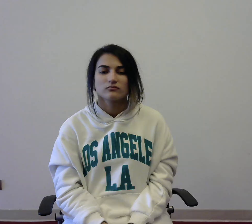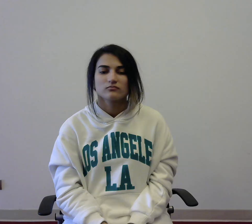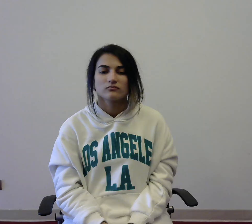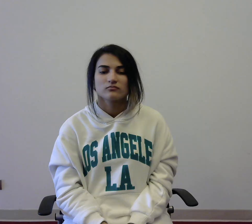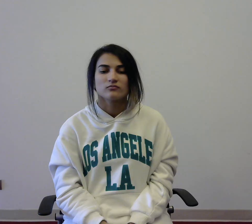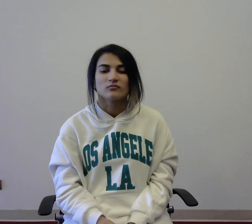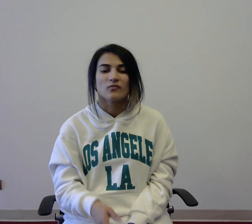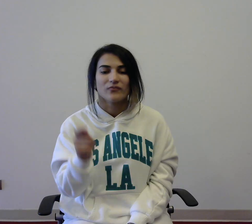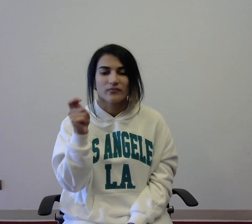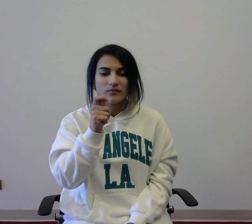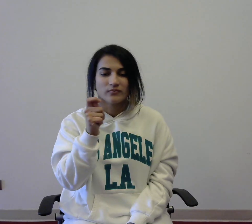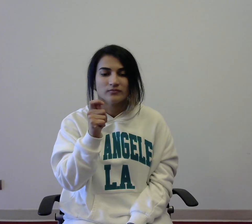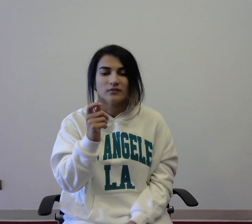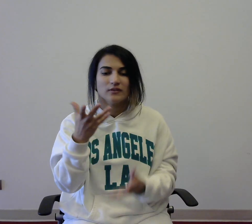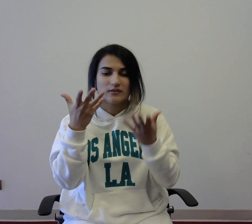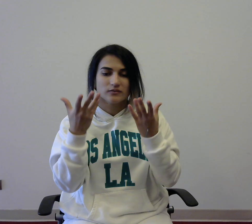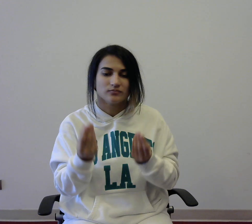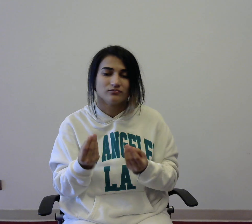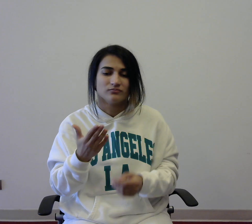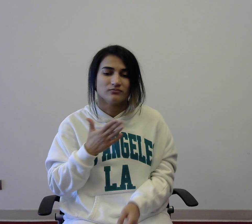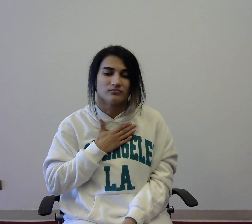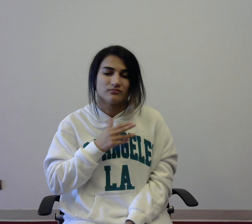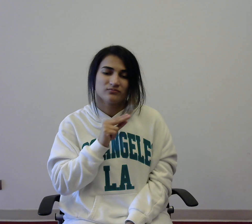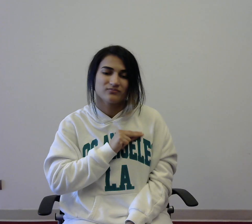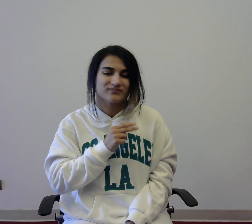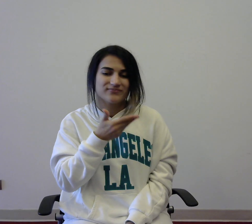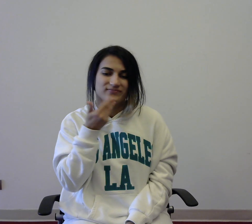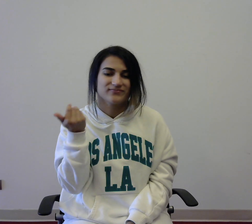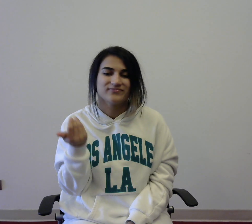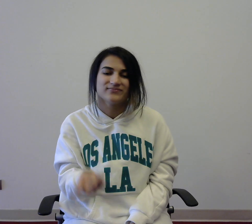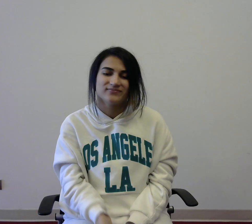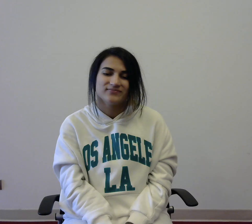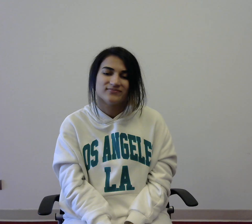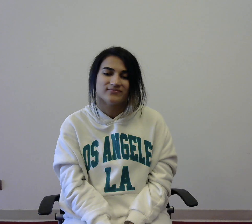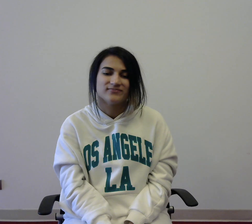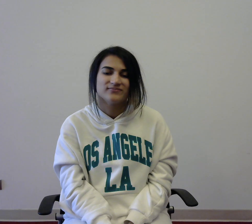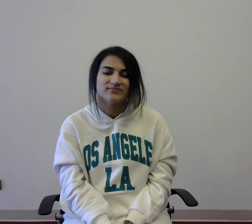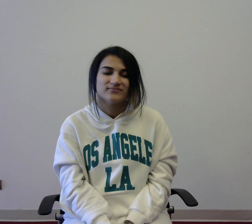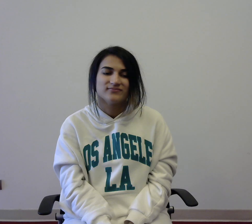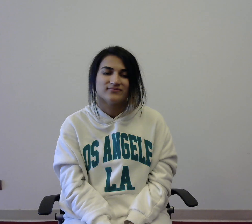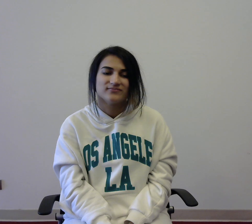Bazar günü mənim işim yoxdur